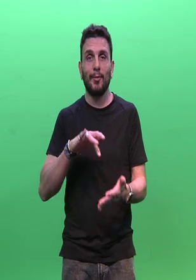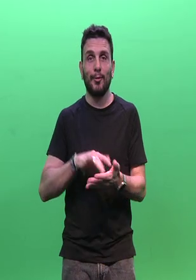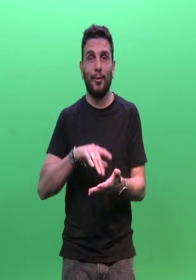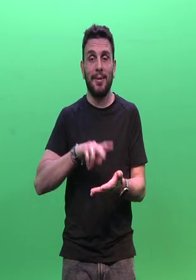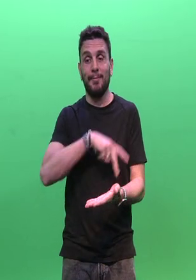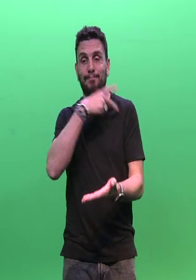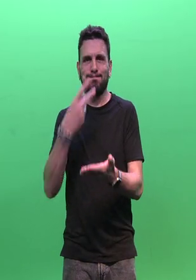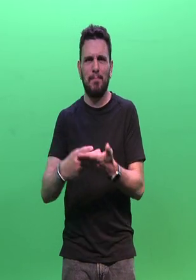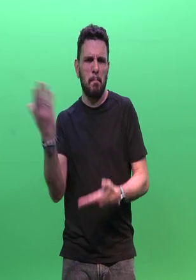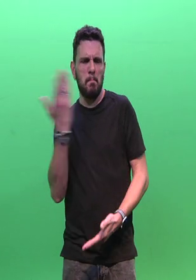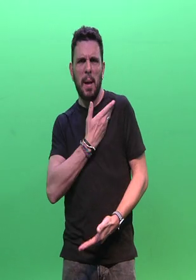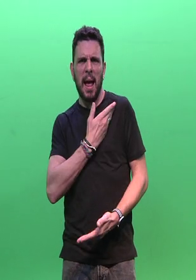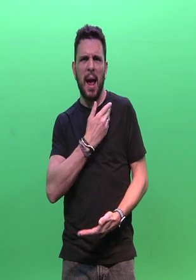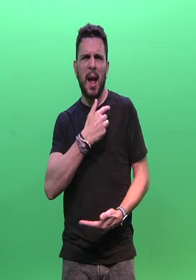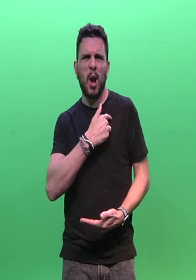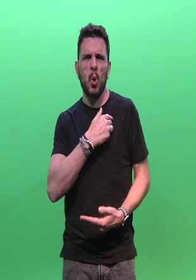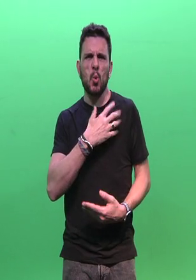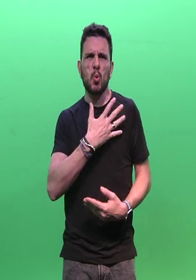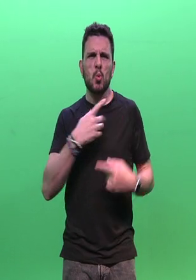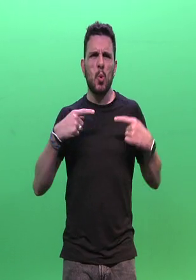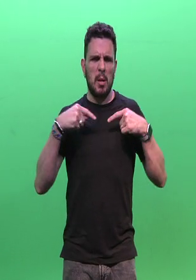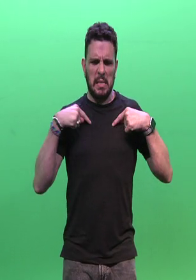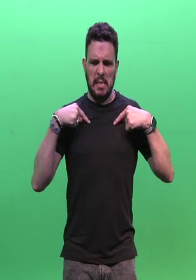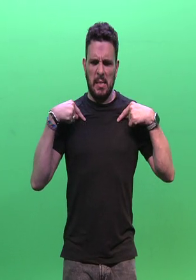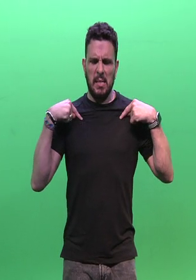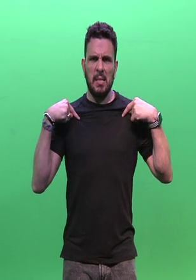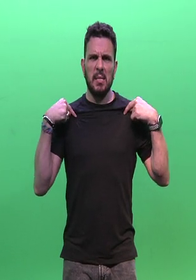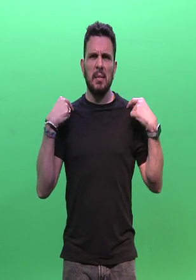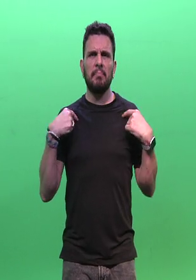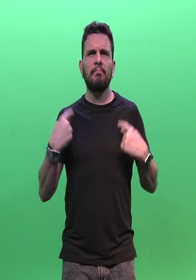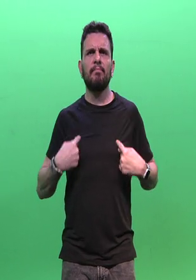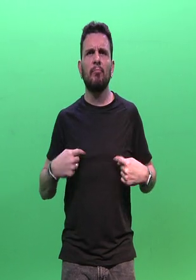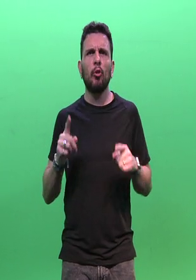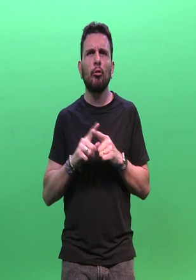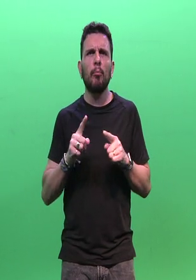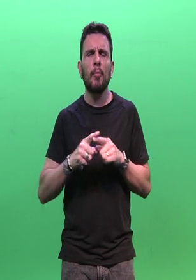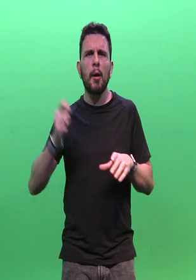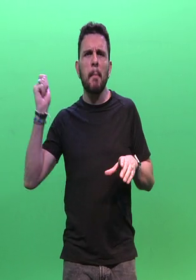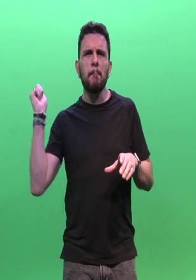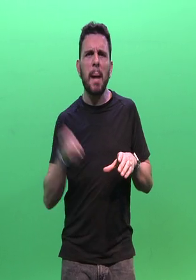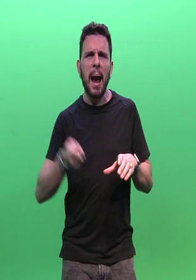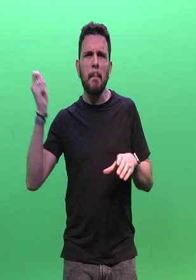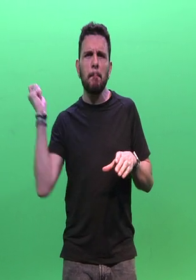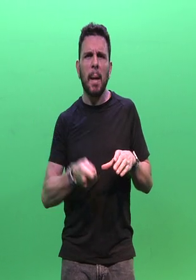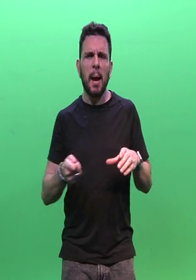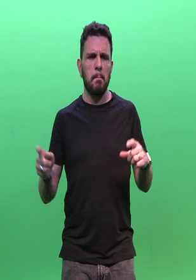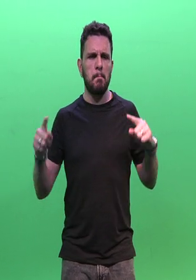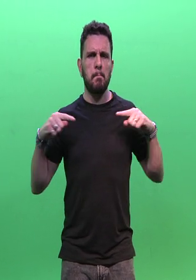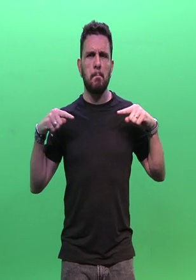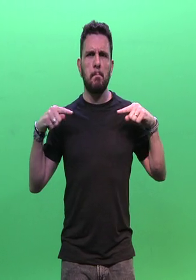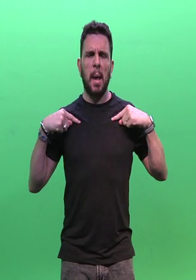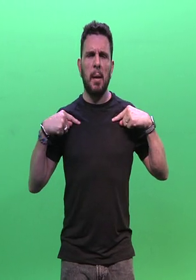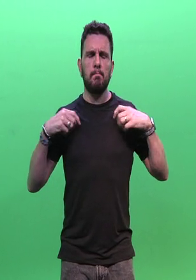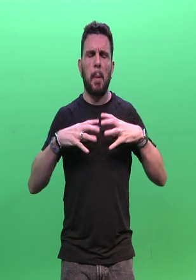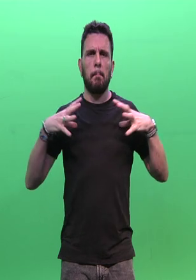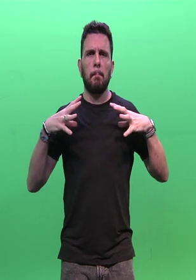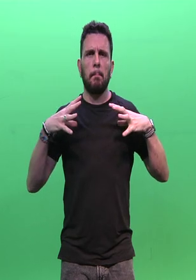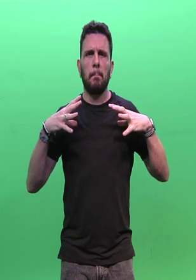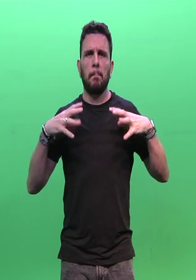Vaig caure i em vaig donar un cop a l'espatlla. Vaig sentir un dolor a la clavícula com si em piquessin amb un pal i em rebotés als ossos.